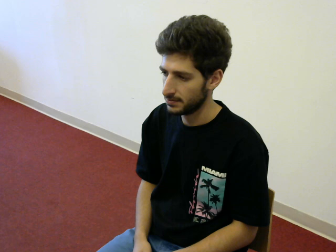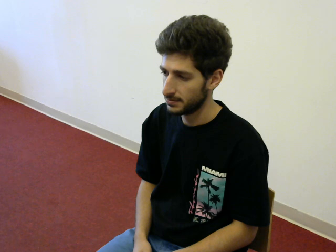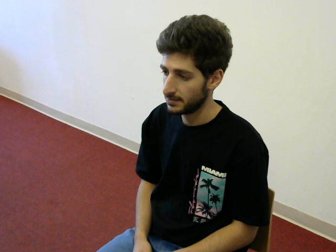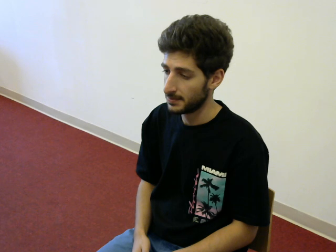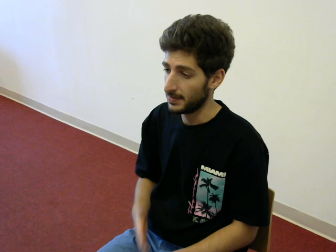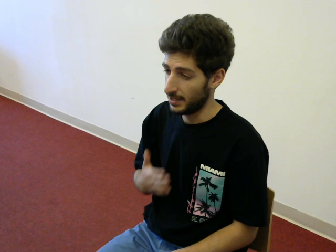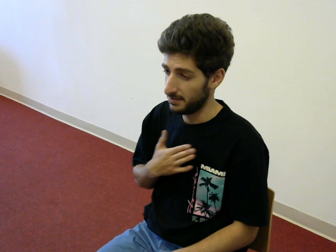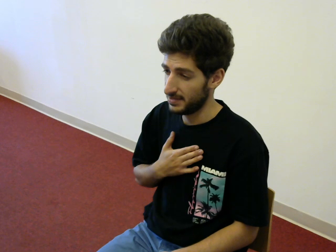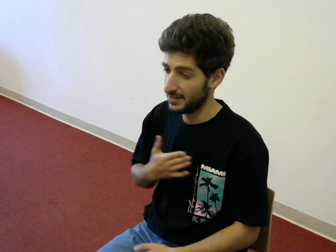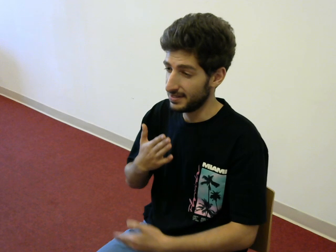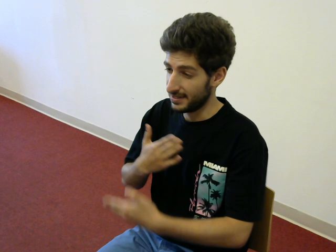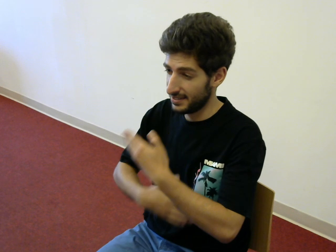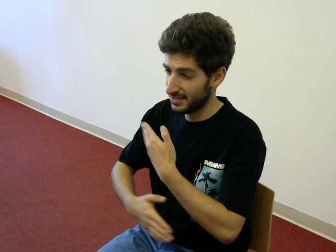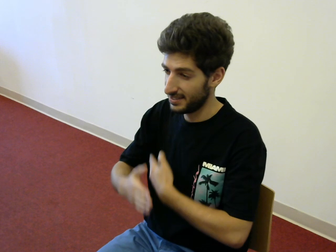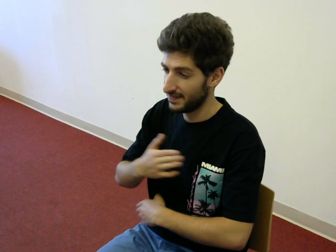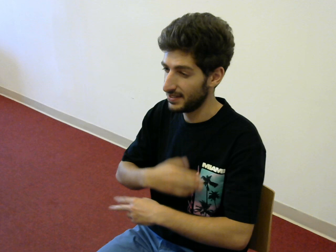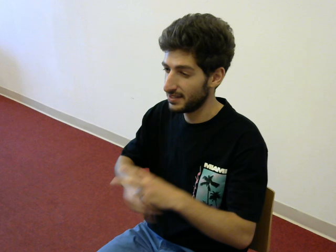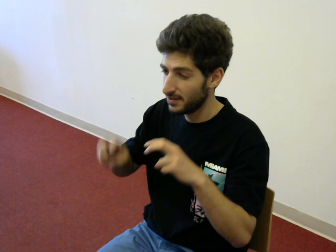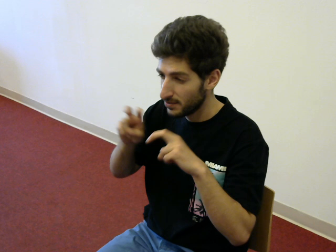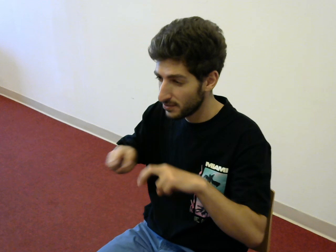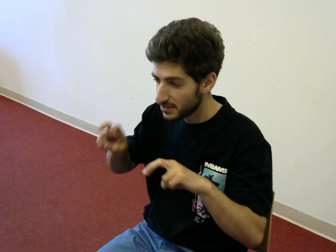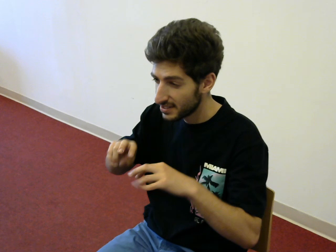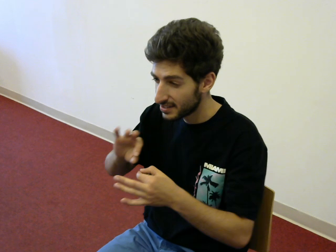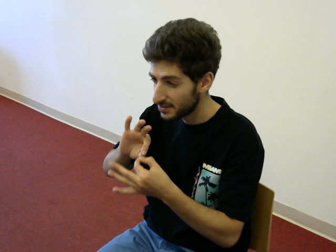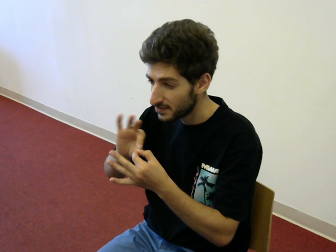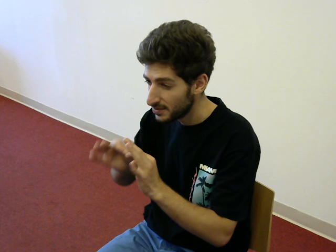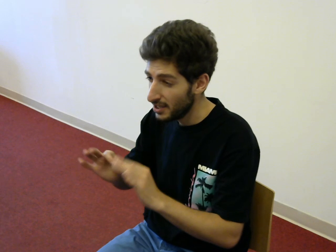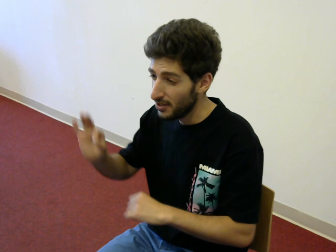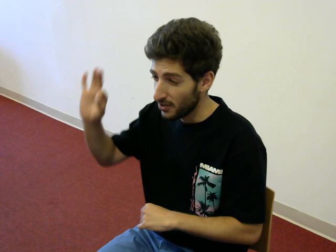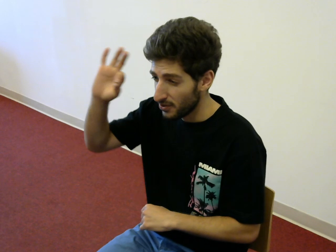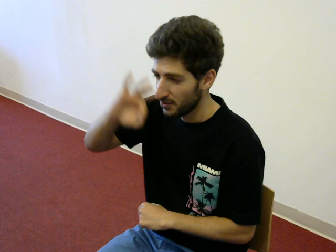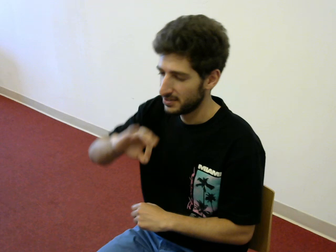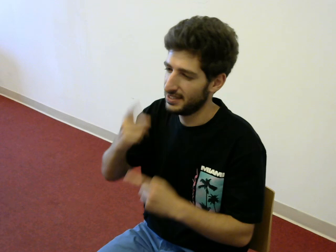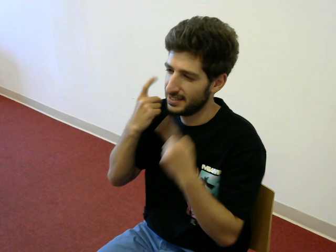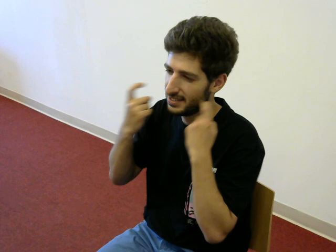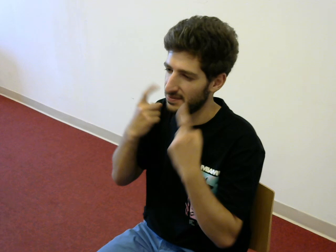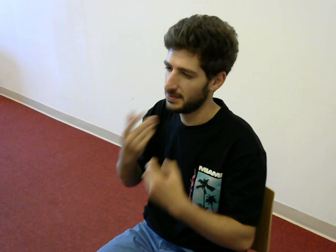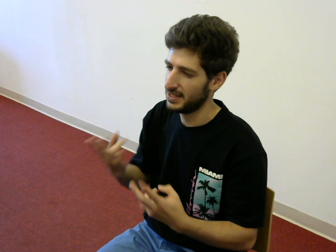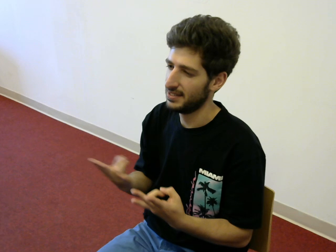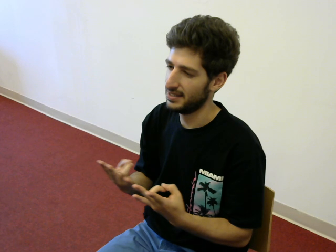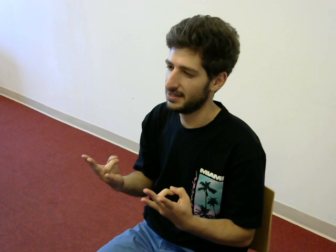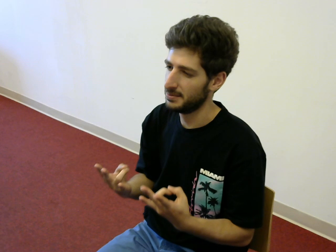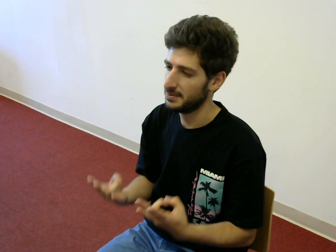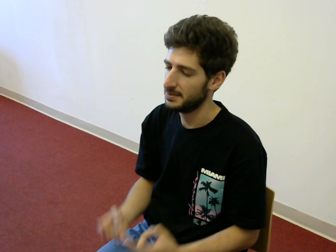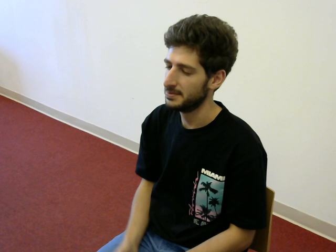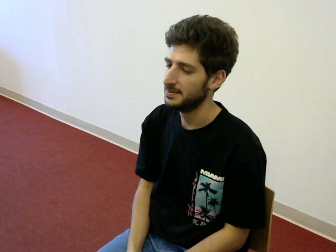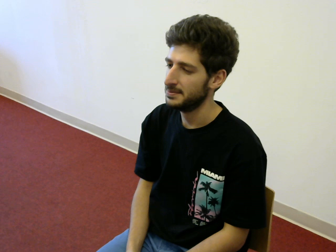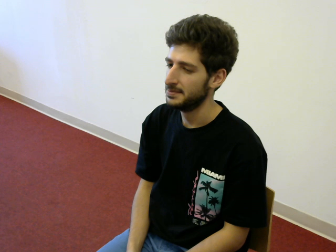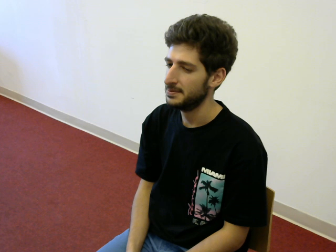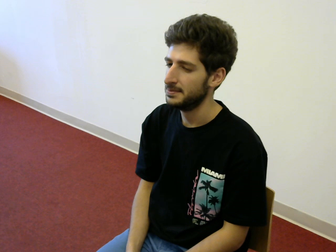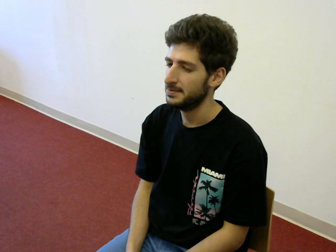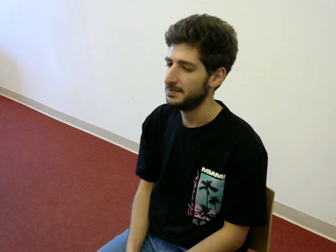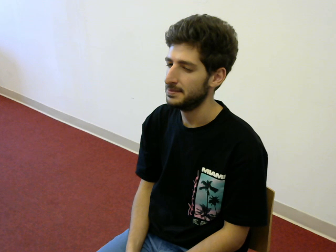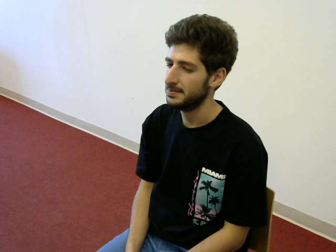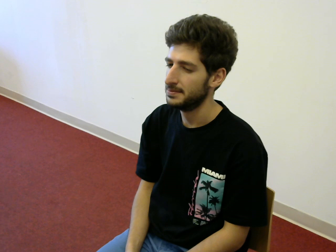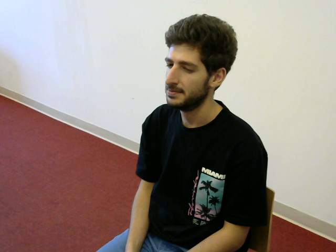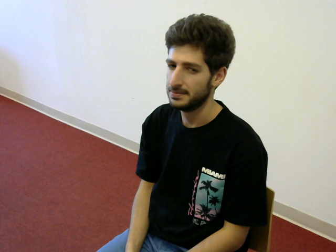Mənə əlillik müayinəsinin nəticəsi barədə məlumat lazımdır